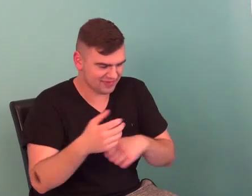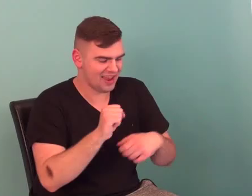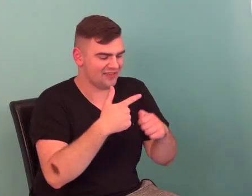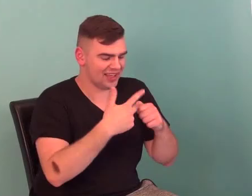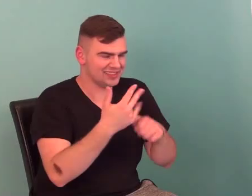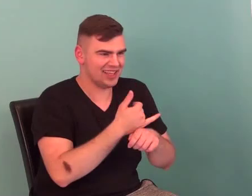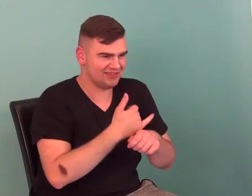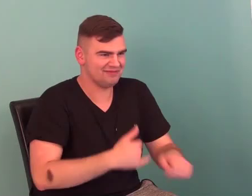A dwudziestego trzeciego na kawę.